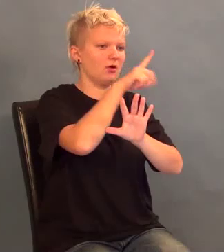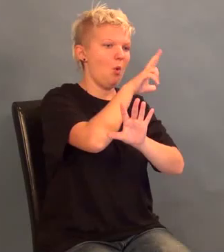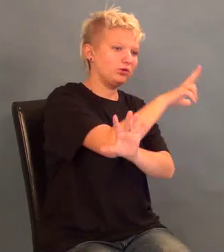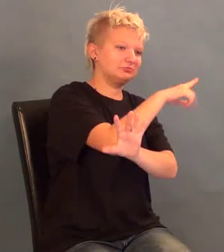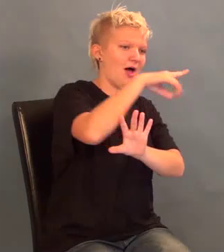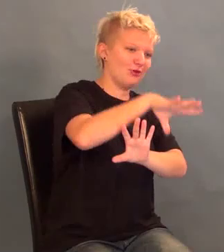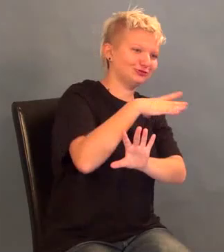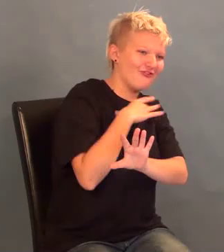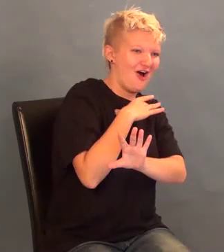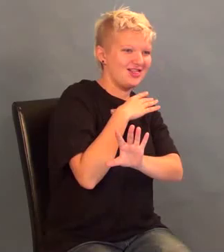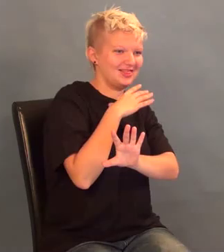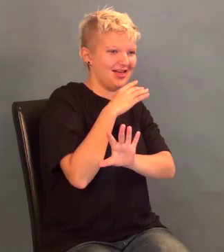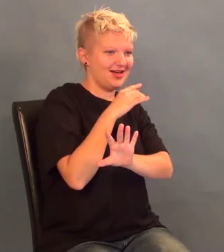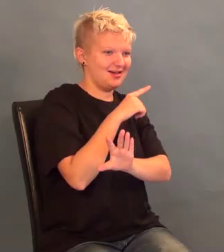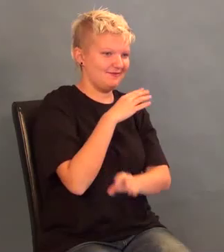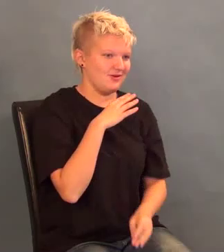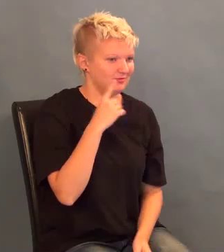Od ósmej do dziesiątej masz wolne.